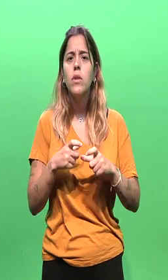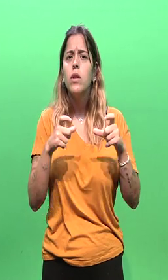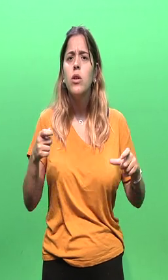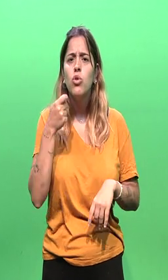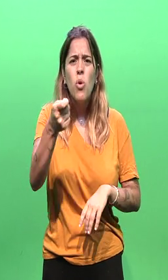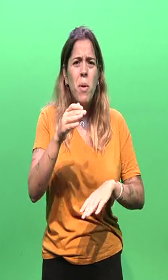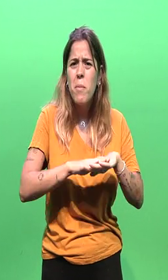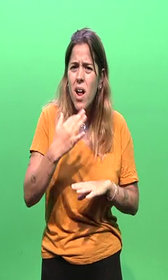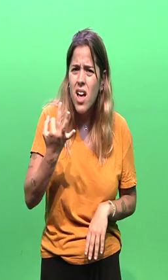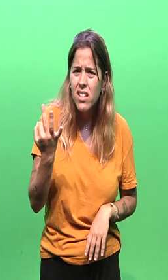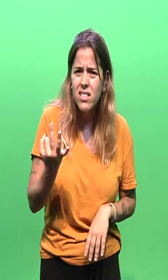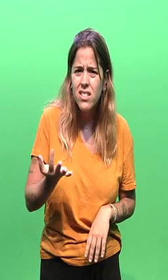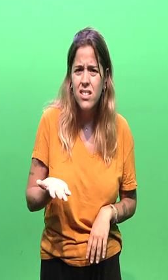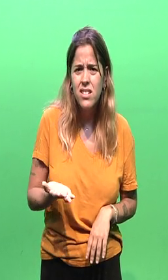Per què he de donar la targeta?